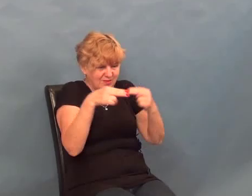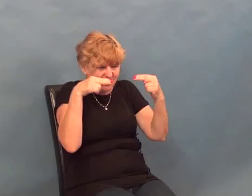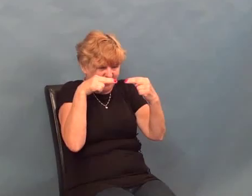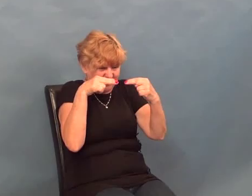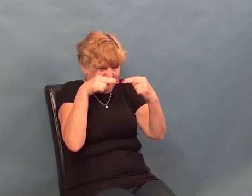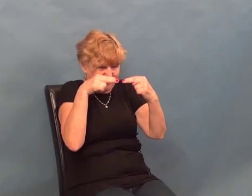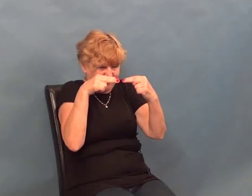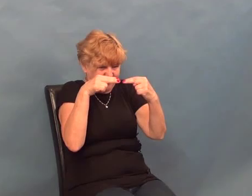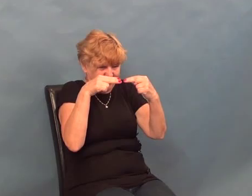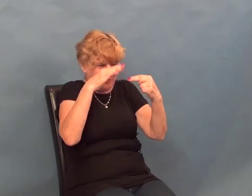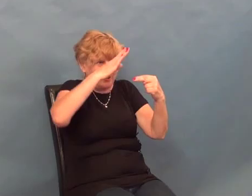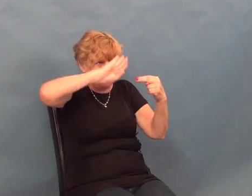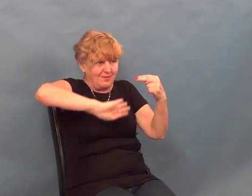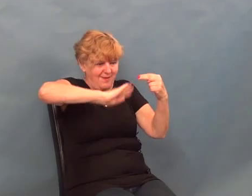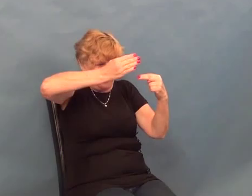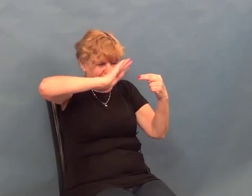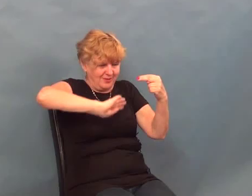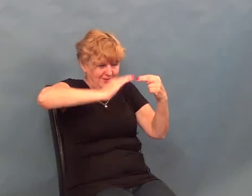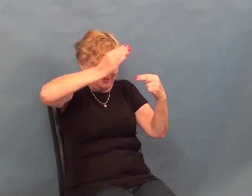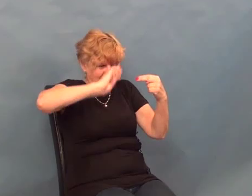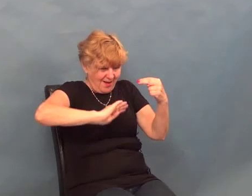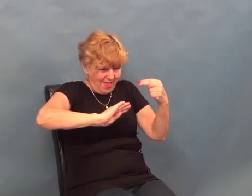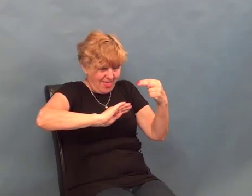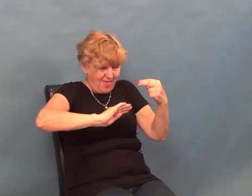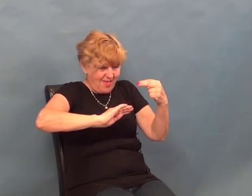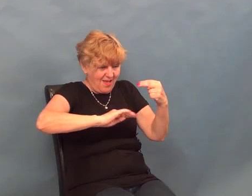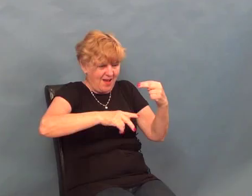Patrzą na siebie z bliska przez obłe szkło akwarium.